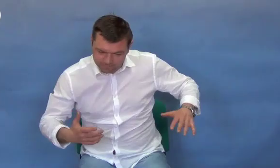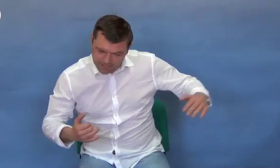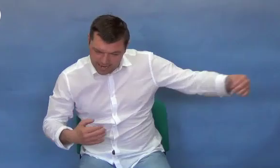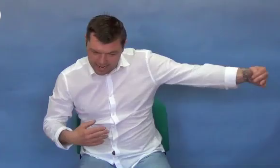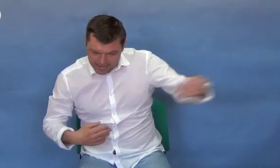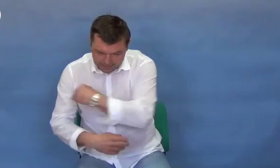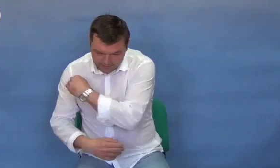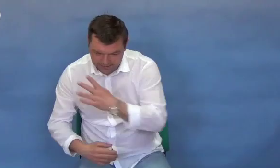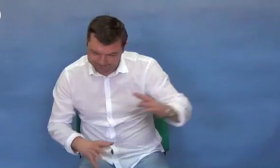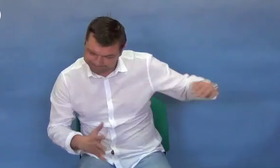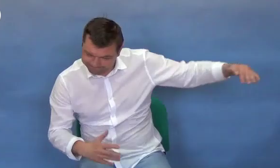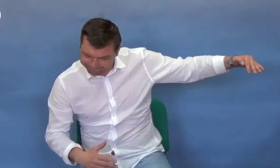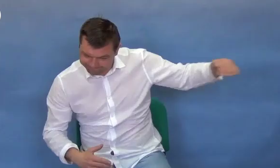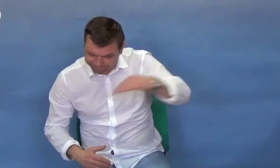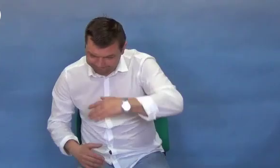Szybko przejeżdżający samochód.